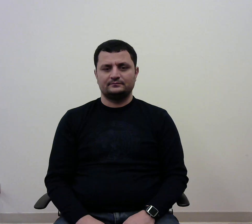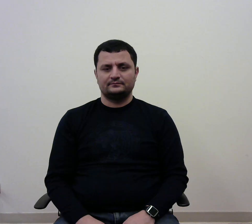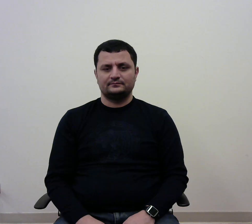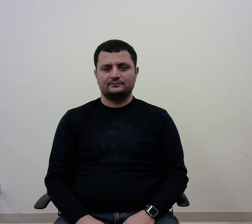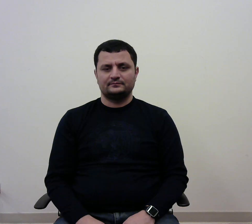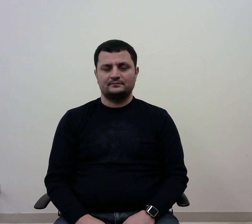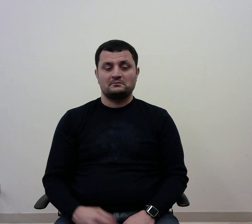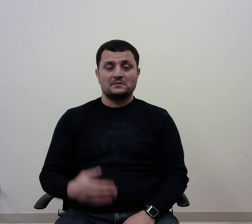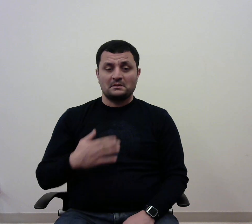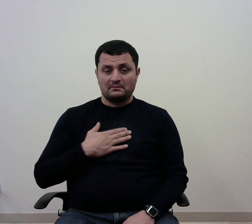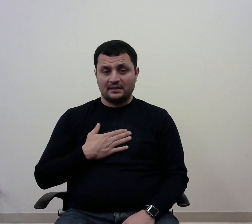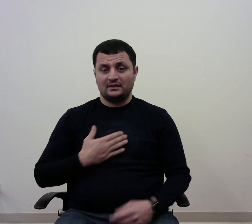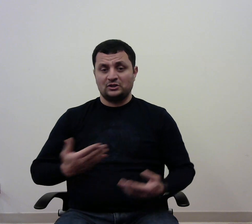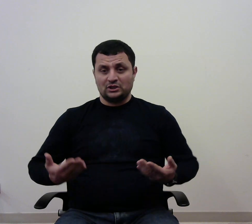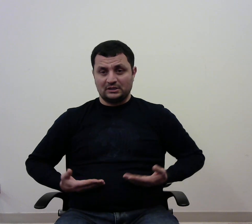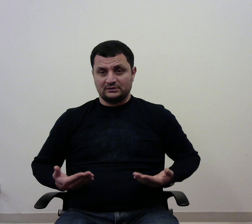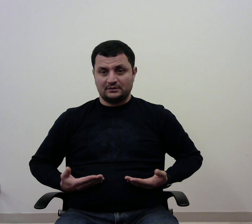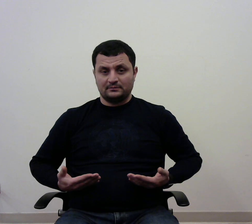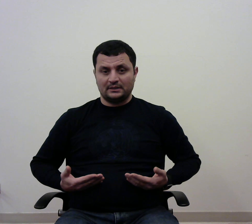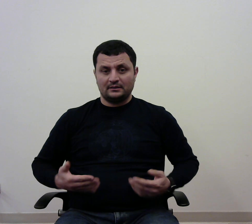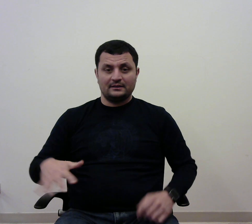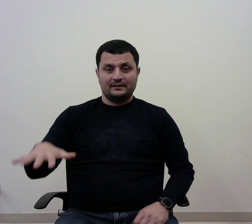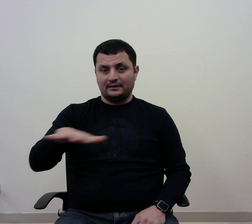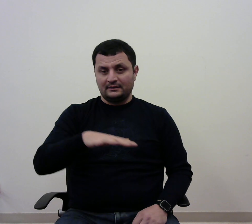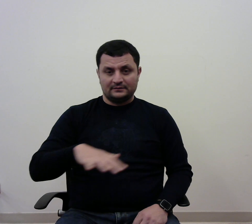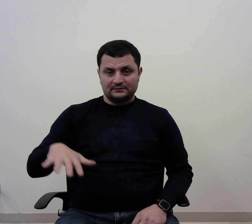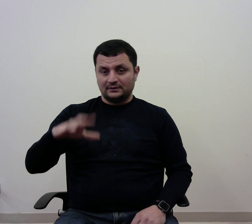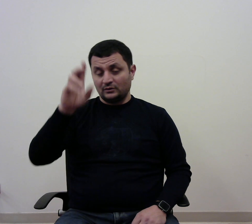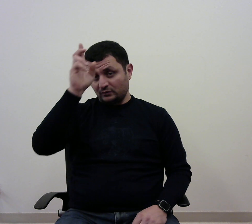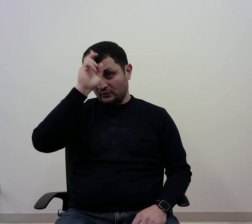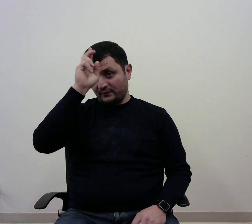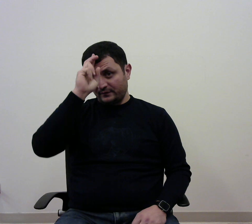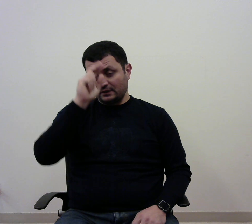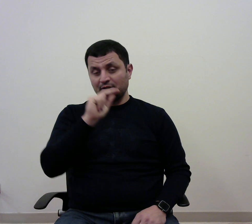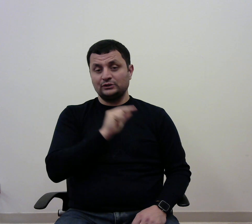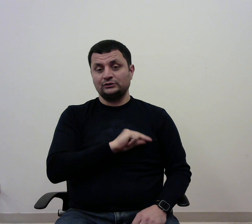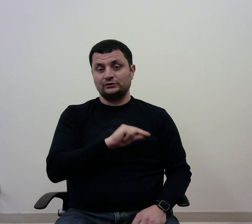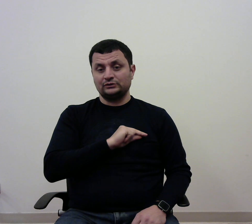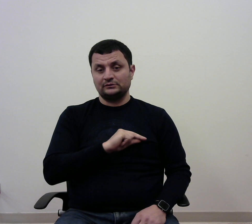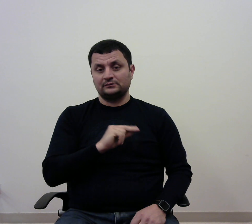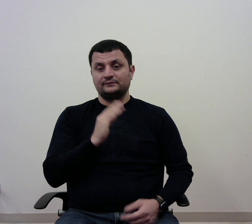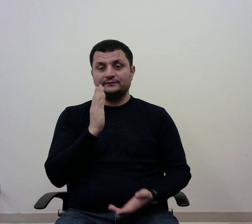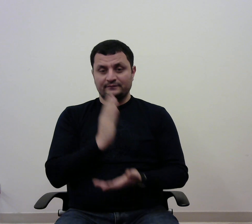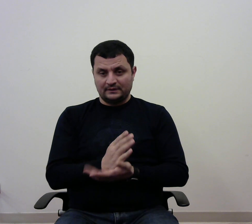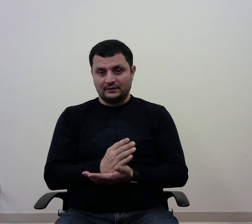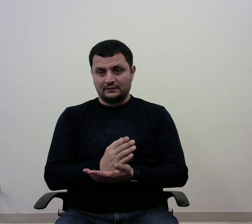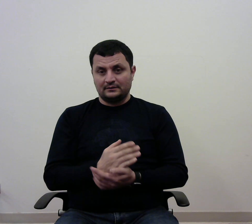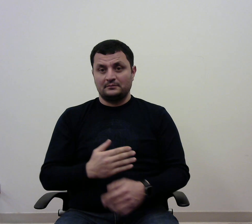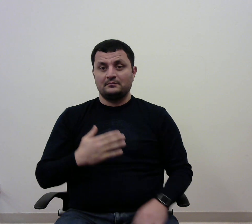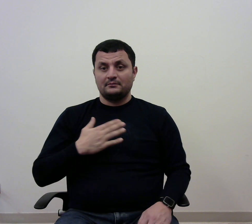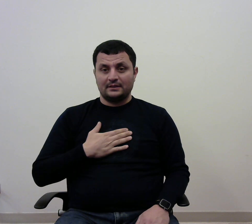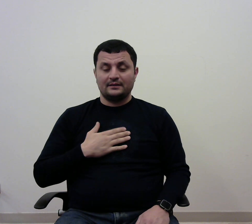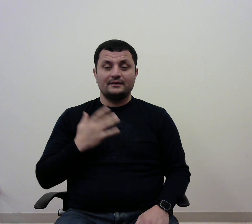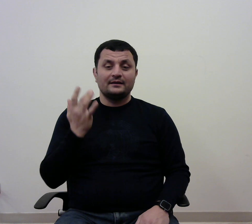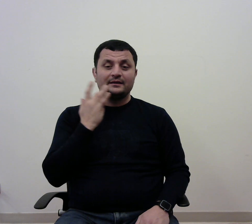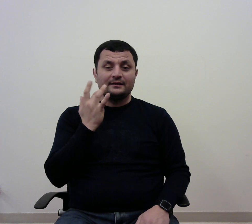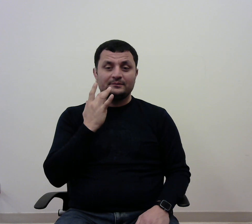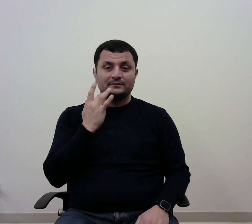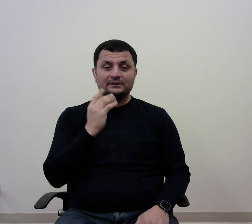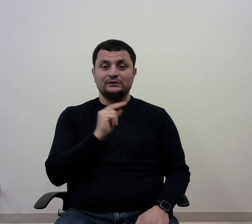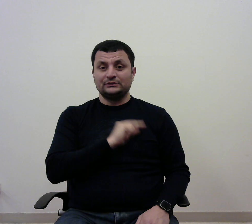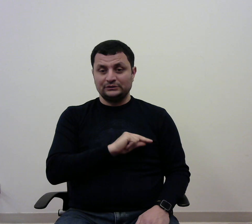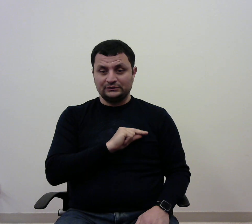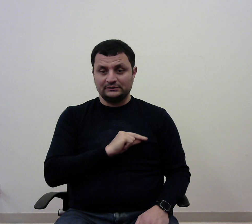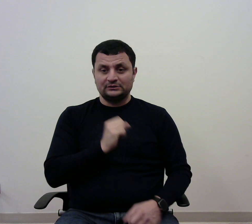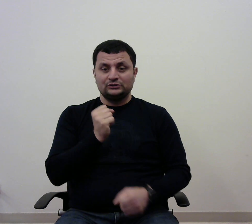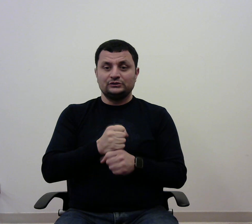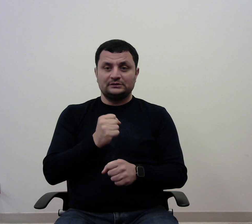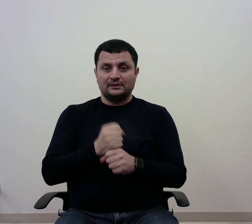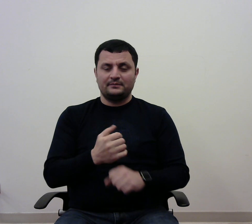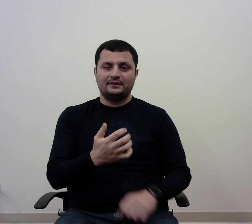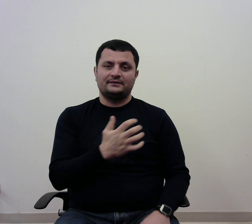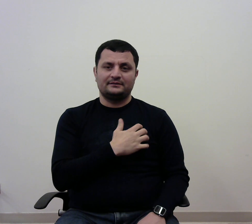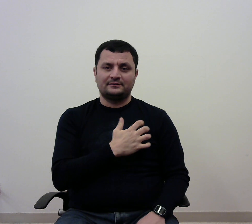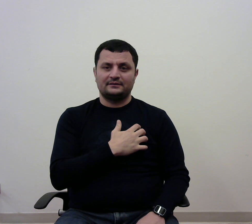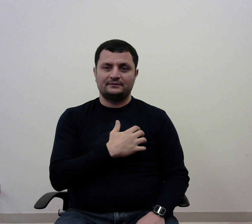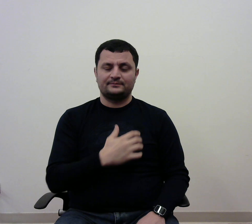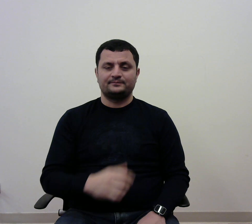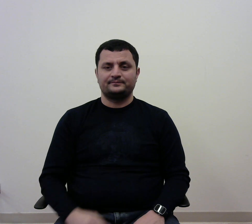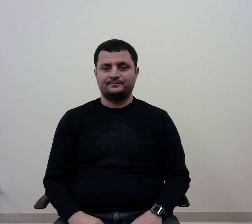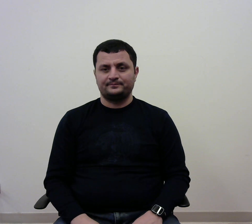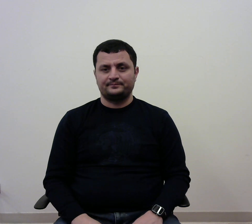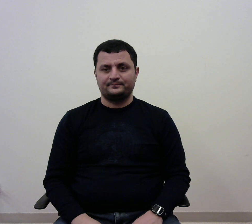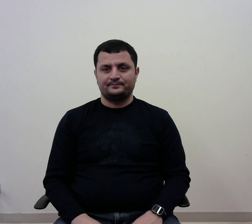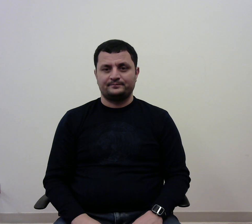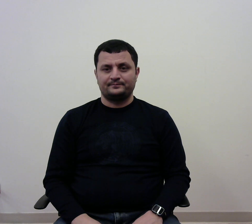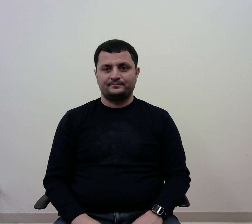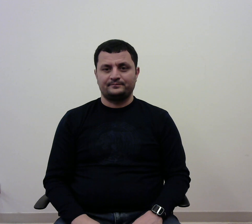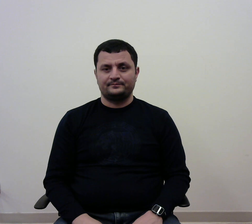Mənim yaşadığım ərazidə dövlət işi var, mən həmin işdə işləmək istəyirəm